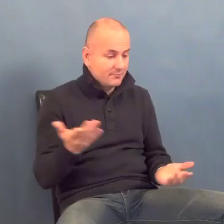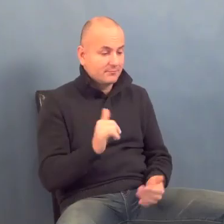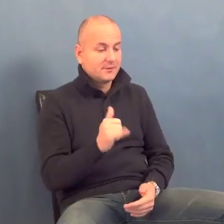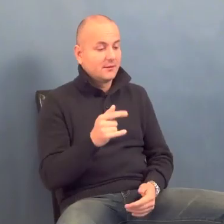Jak...